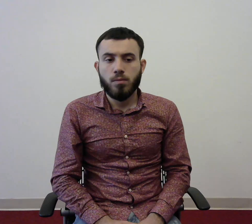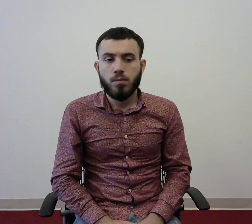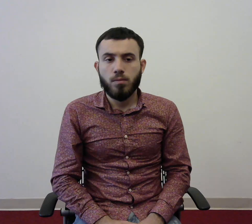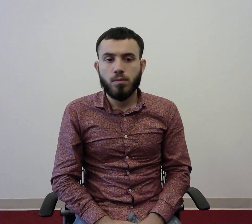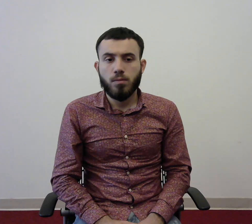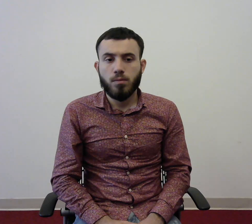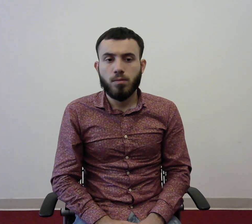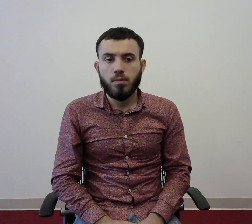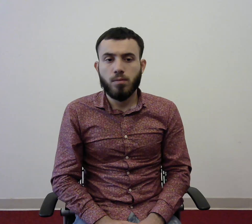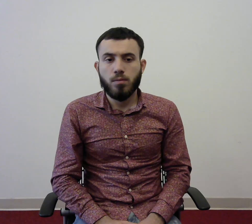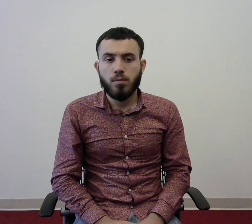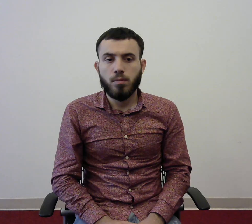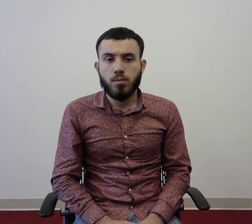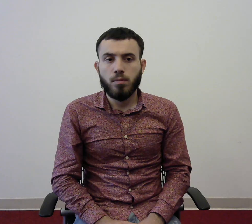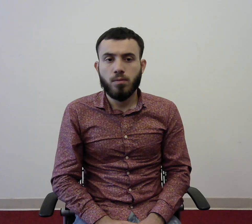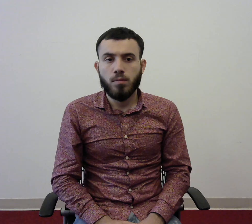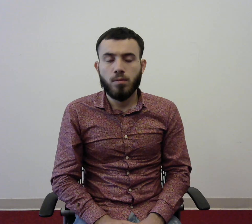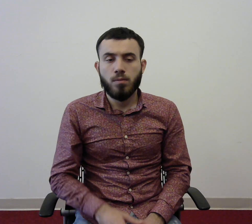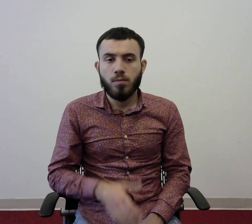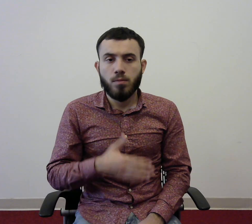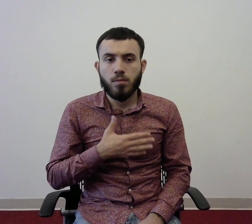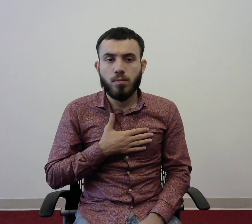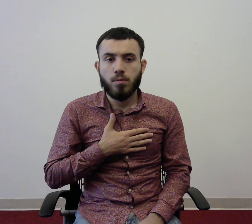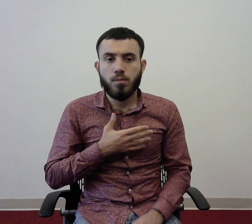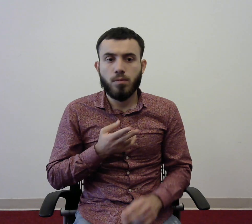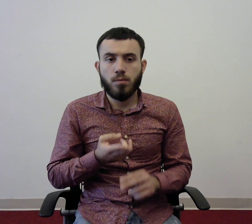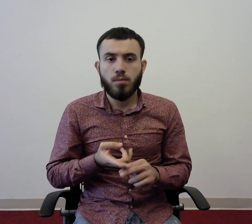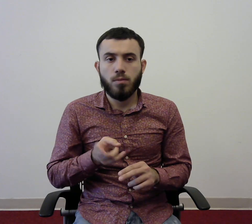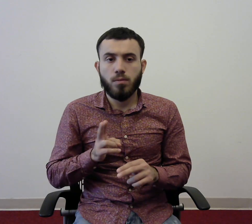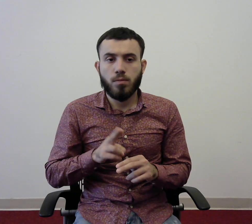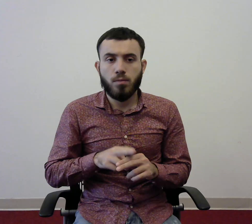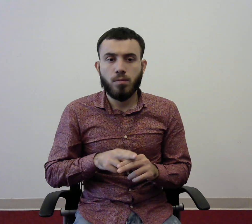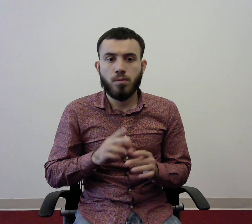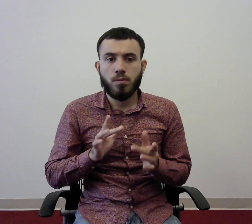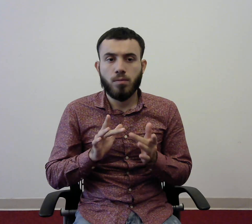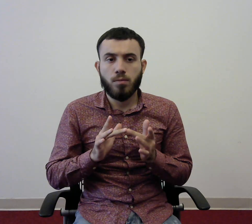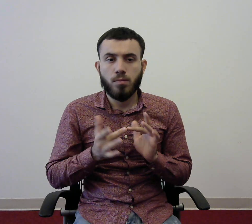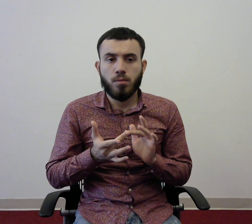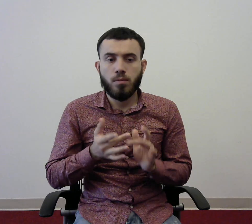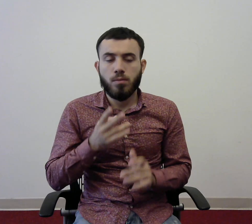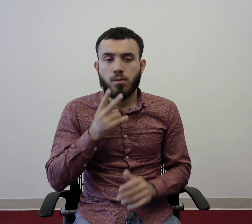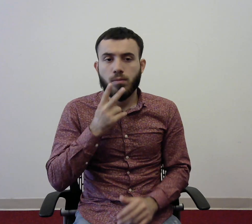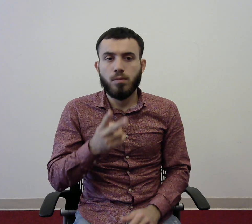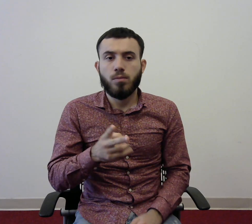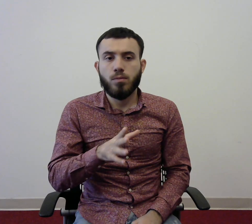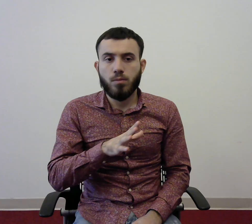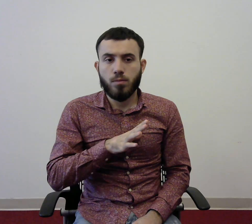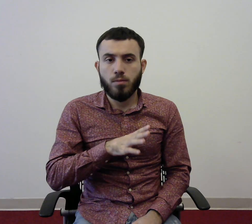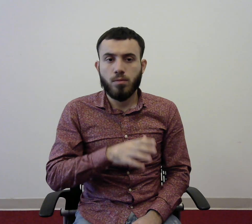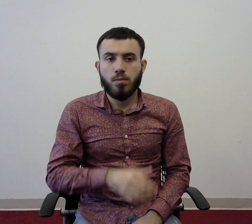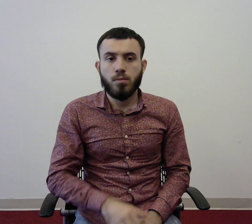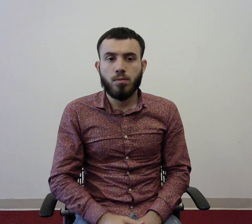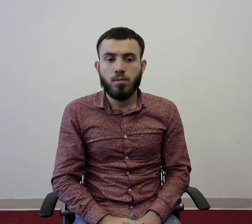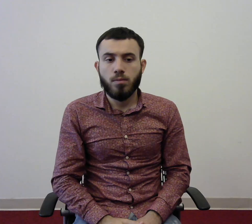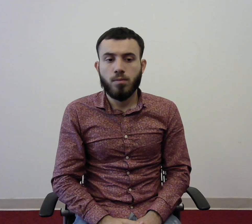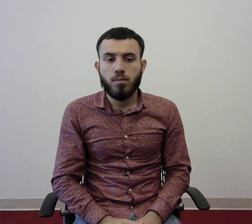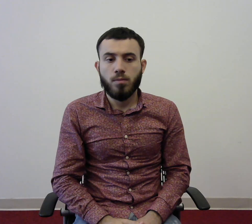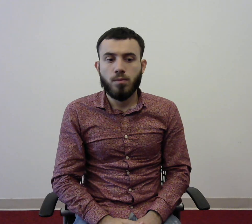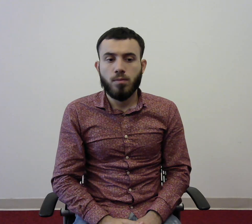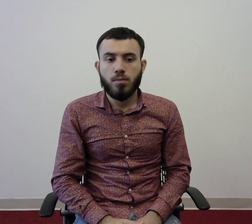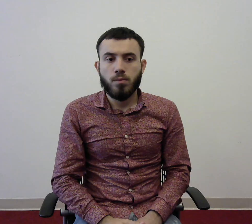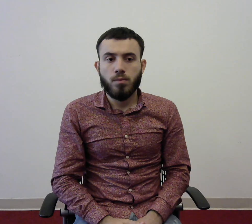Mən bunu internetdə görmüşəm